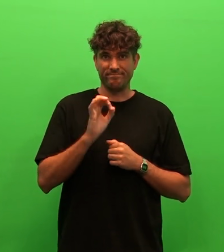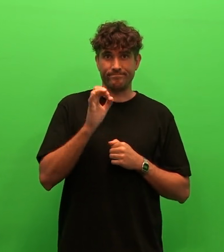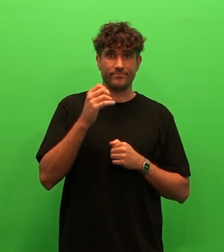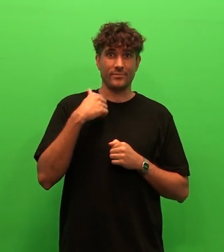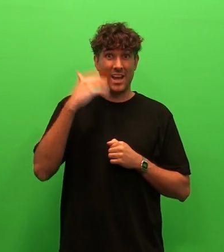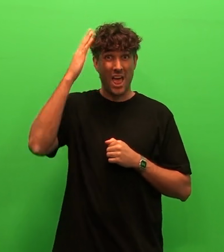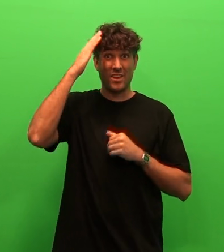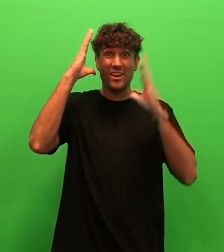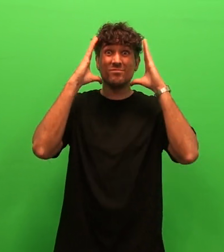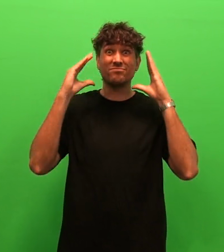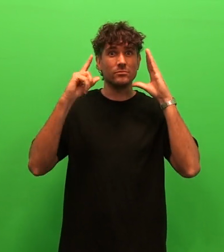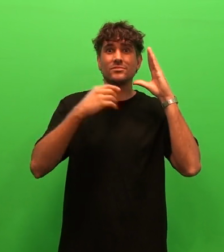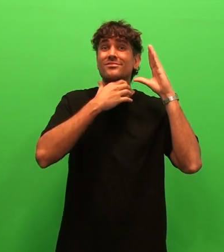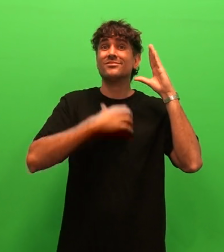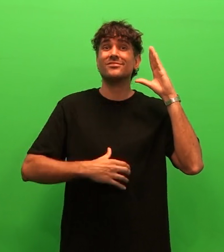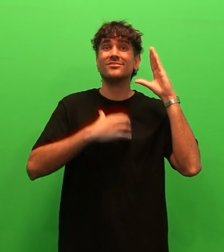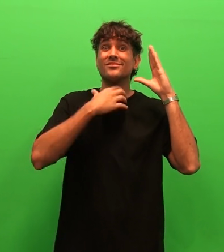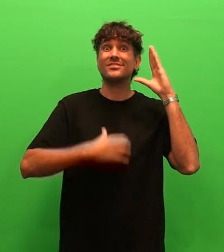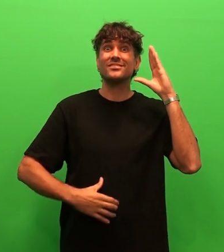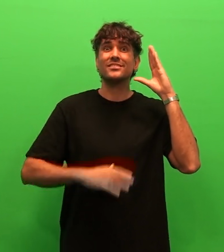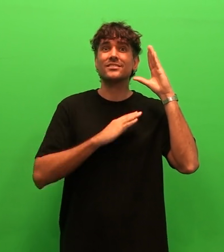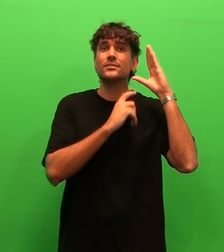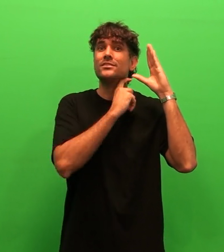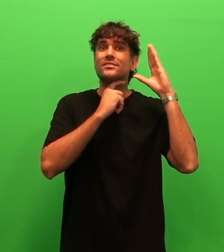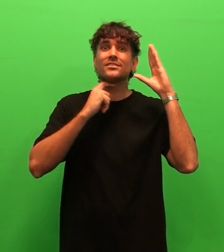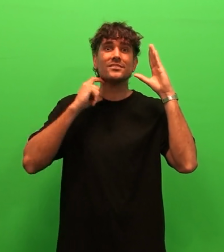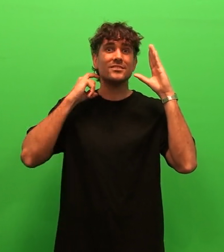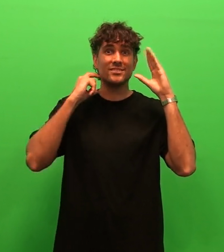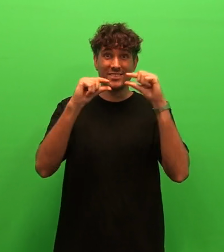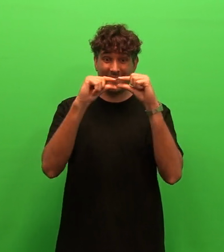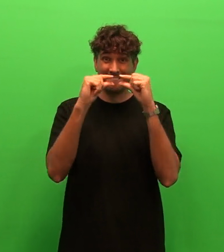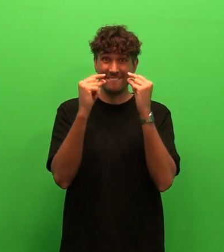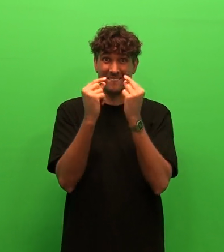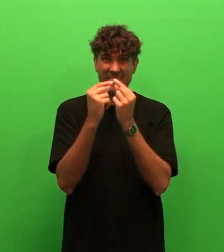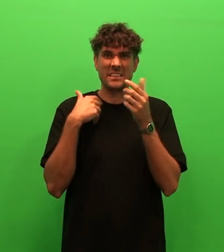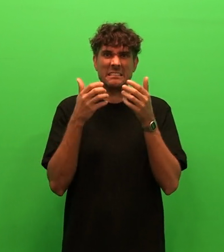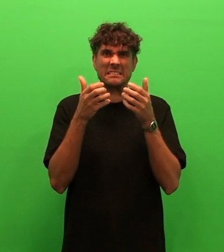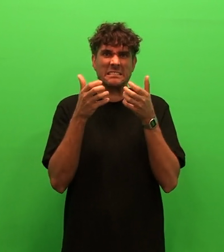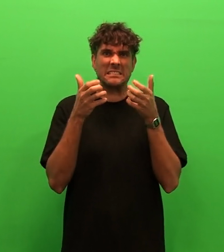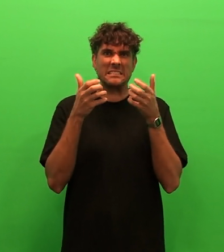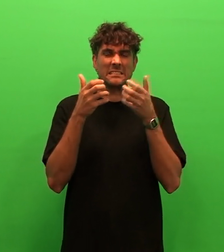Sí, em pica la part que hi ha entre el gland i el cos del penis, el prepuci, em pica aquí.